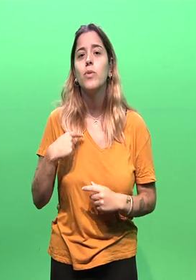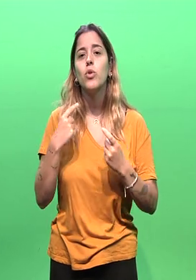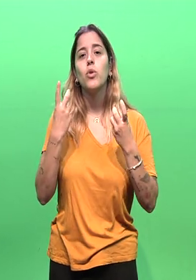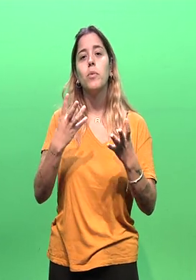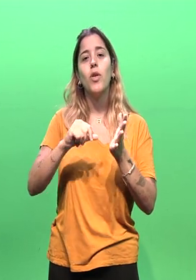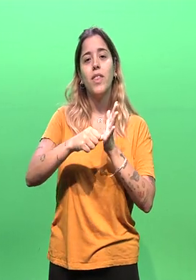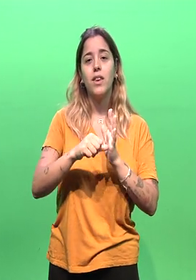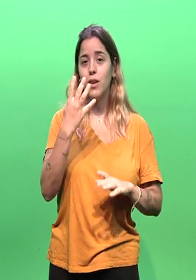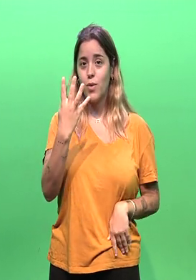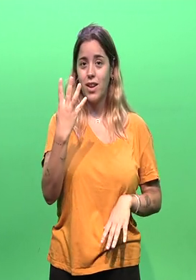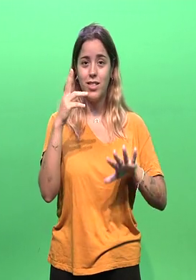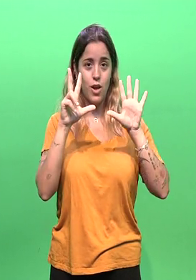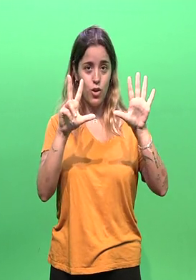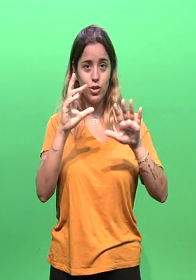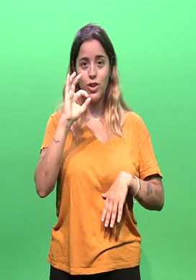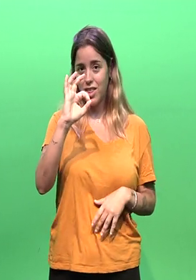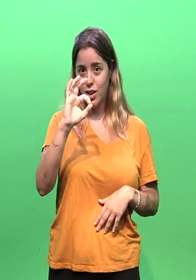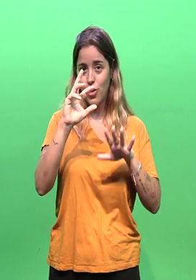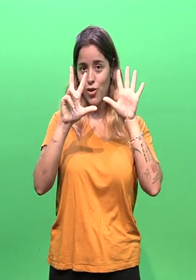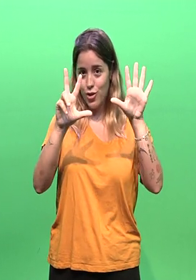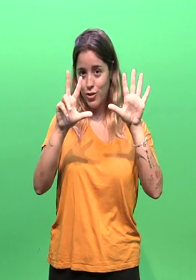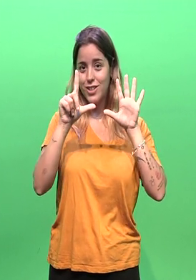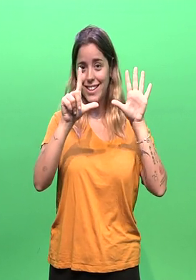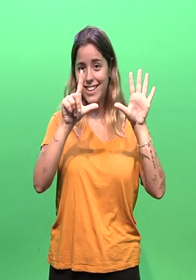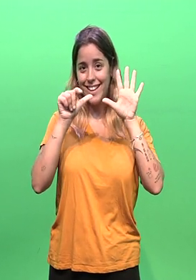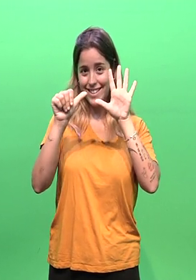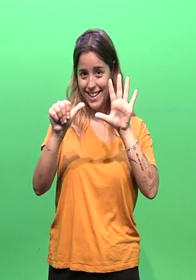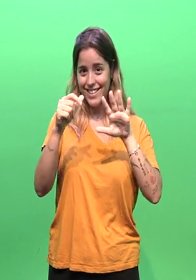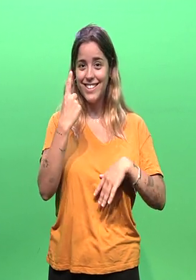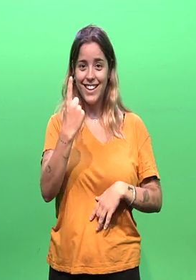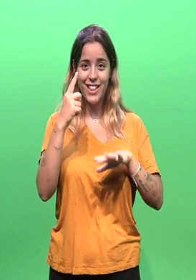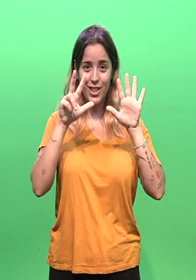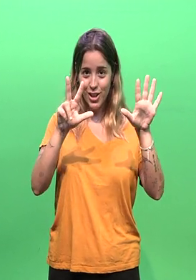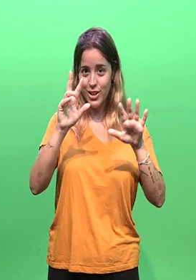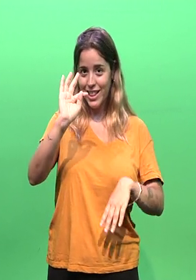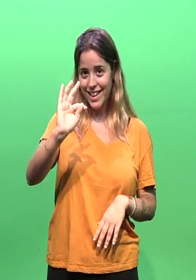El meu número de DNI és el quaranta-vuit, zero, vuit, setanta-sis,divuit, lletra te.